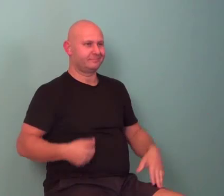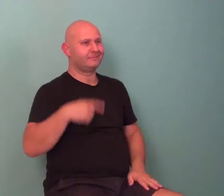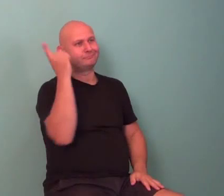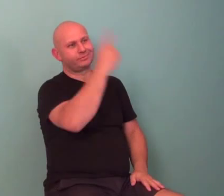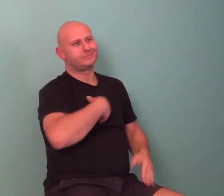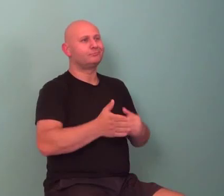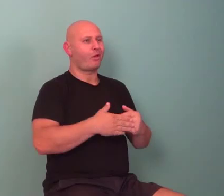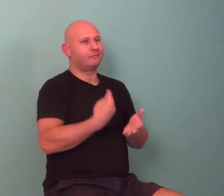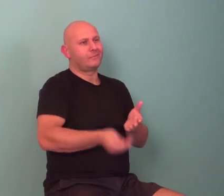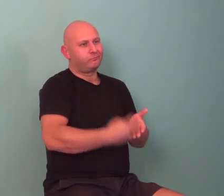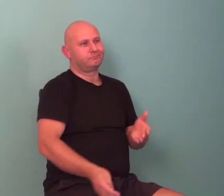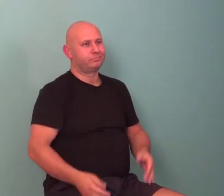Idę z żoną na zakupy.